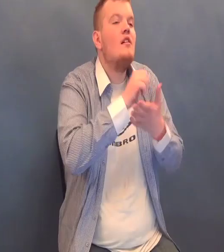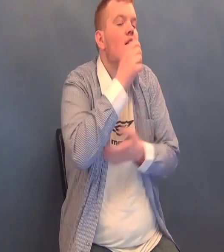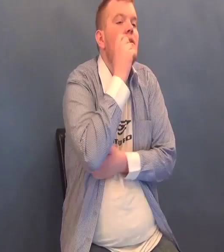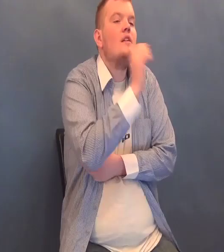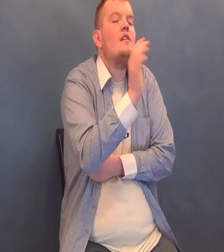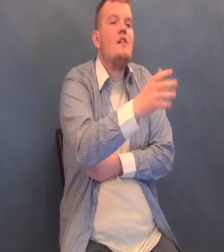Jesteś zajęty.